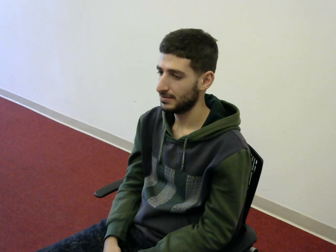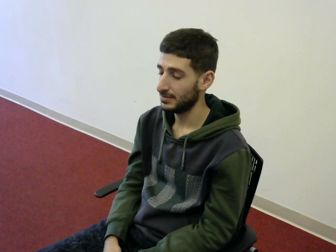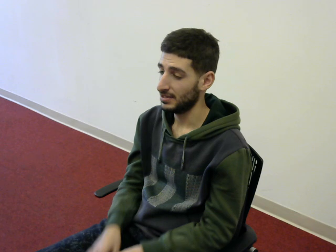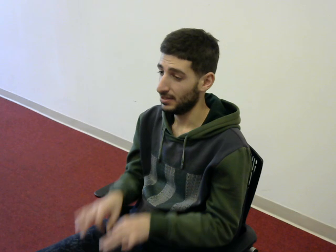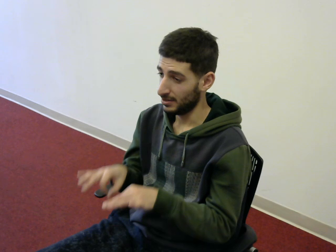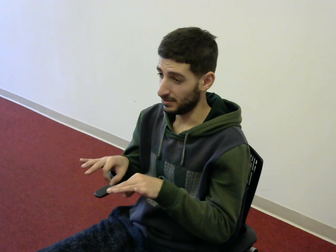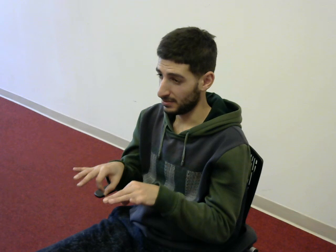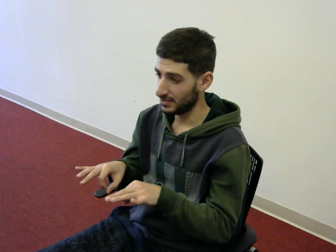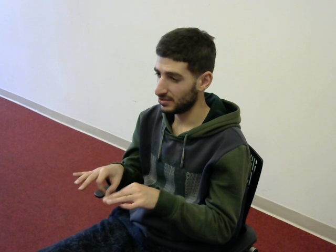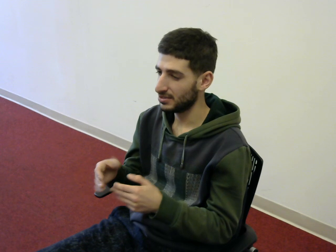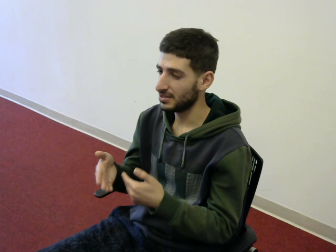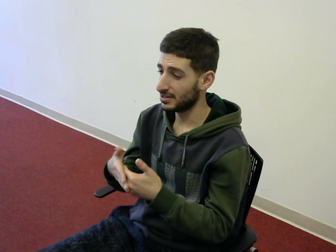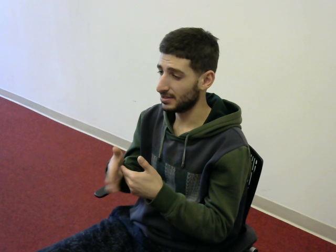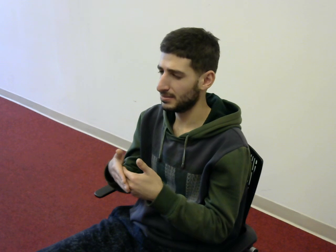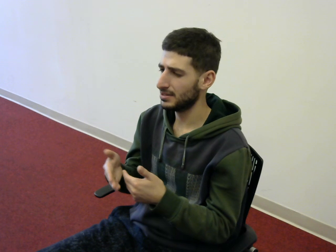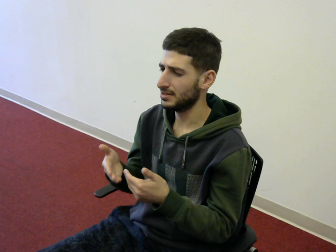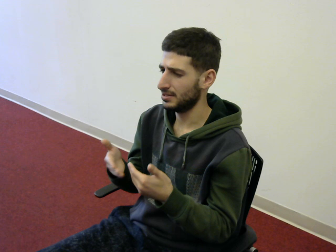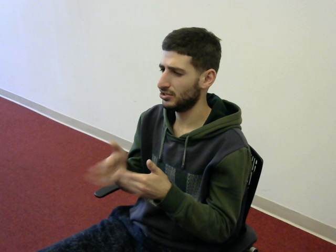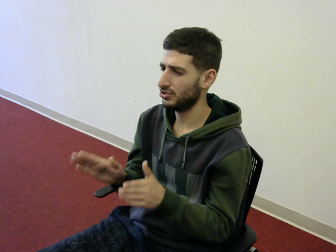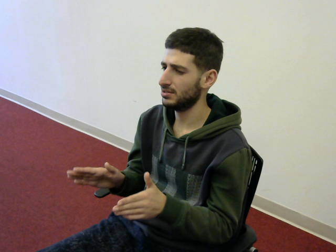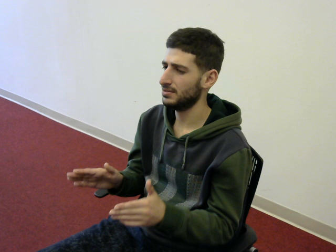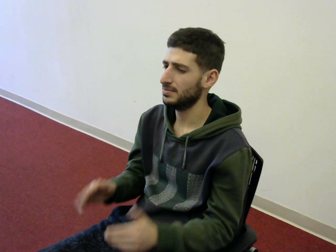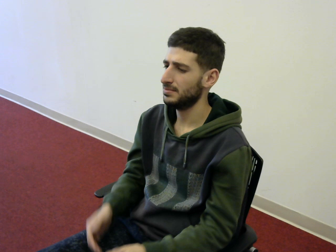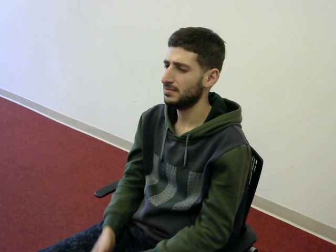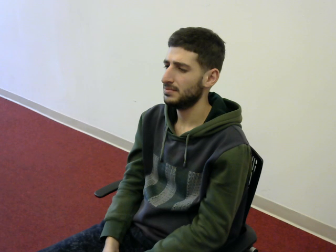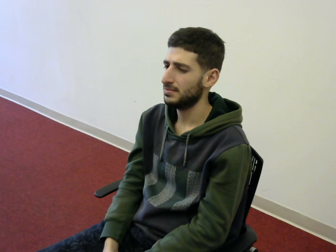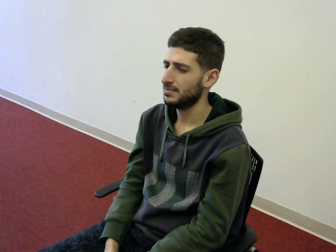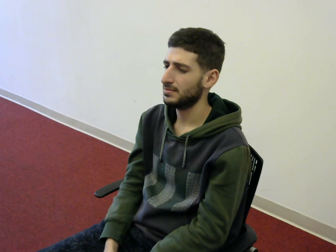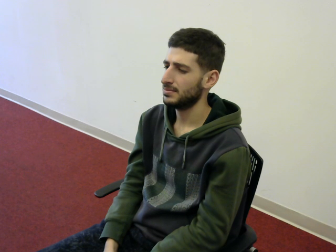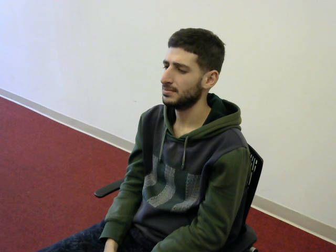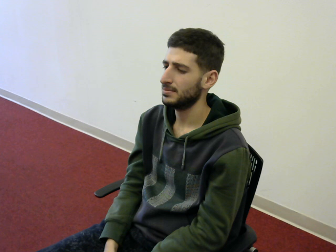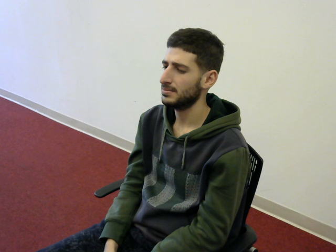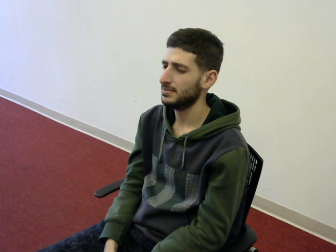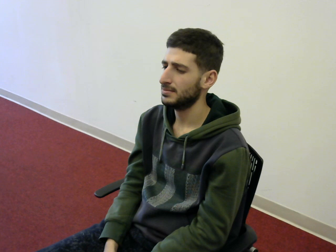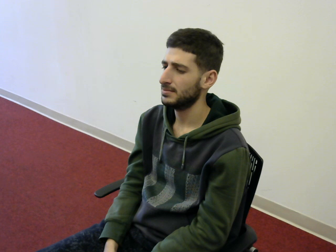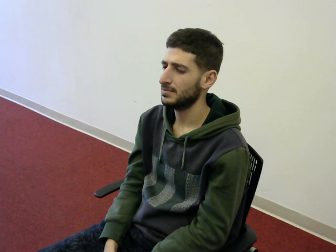Maşının qapısı açıqdır